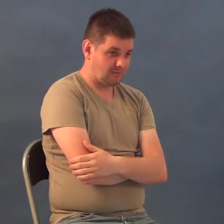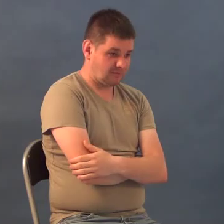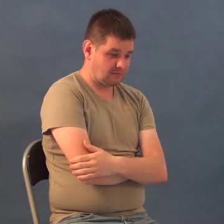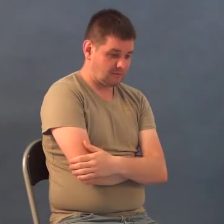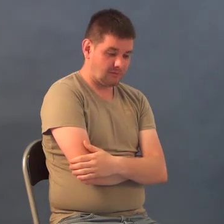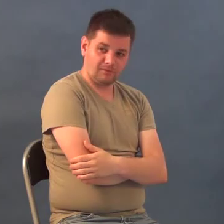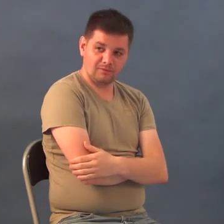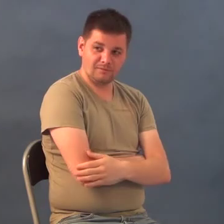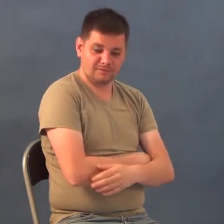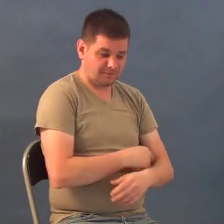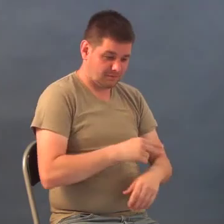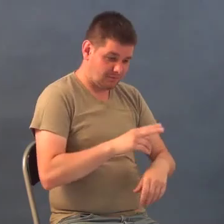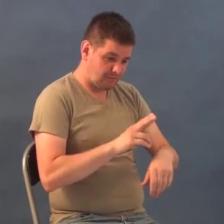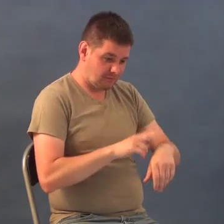Po, dwudziesta pierwsza, dwudziesta.